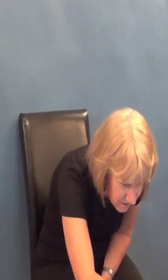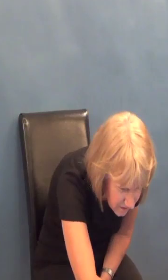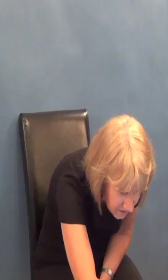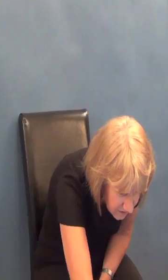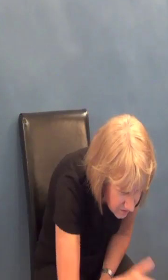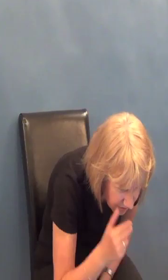To nie żaba.